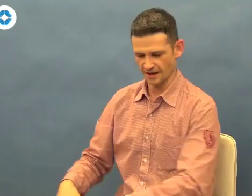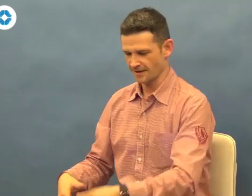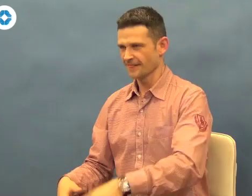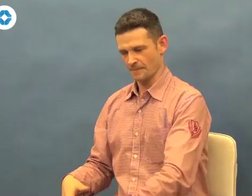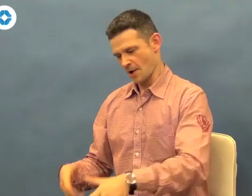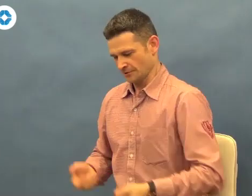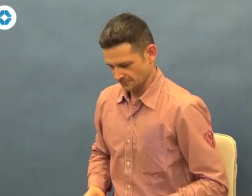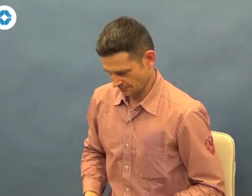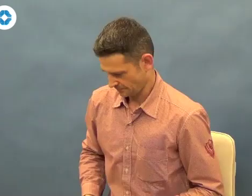Rozglądał się i zastanawiał.